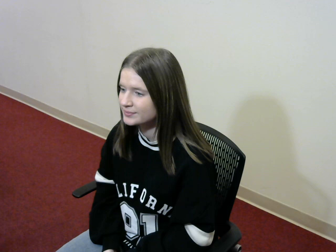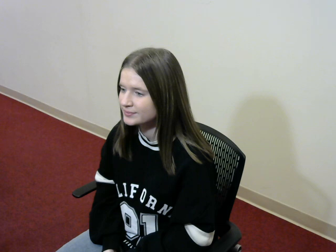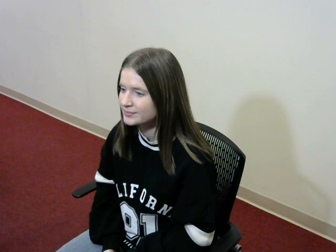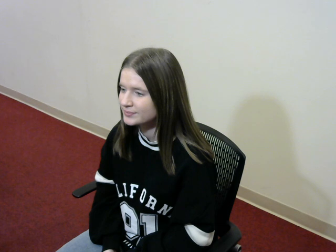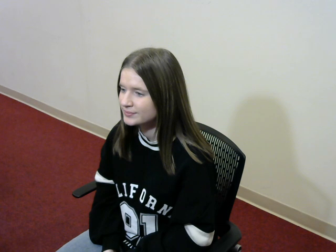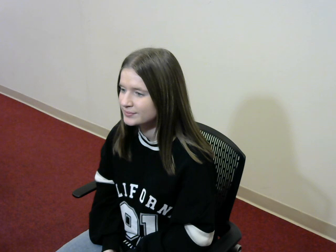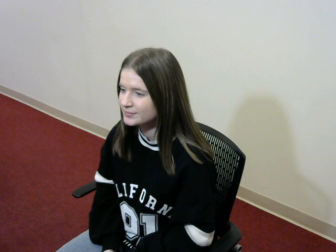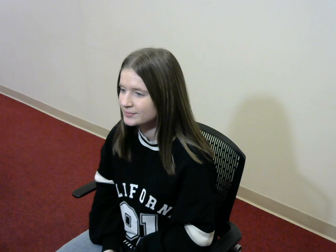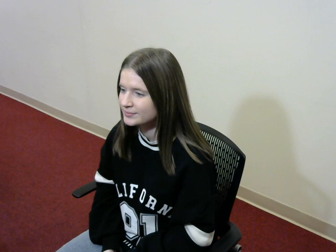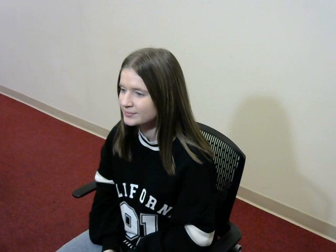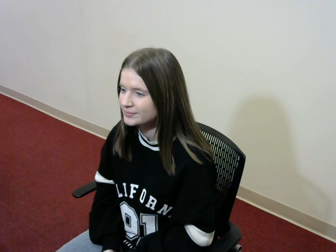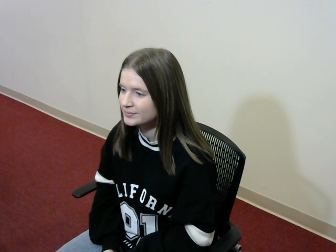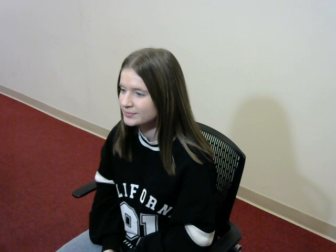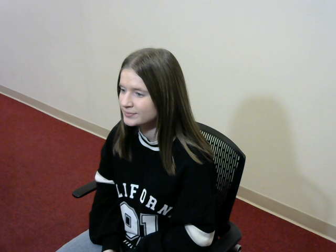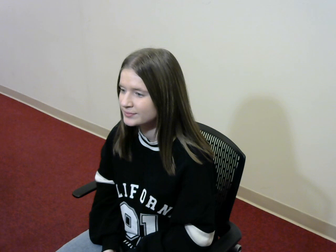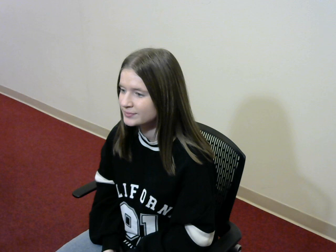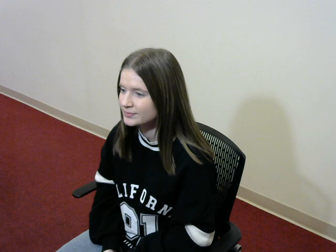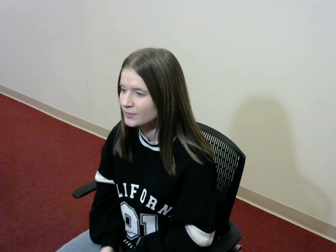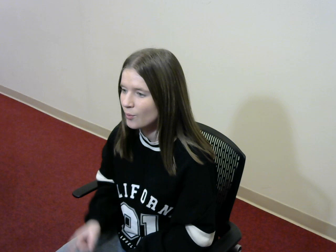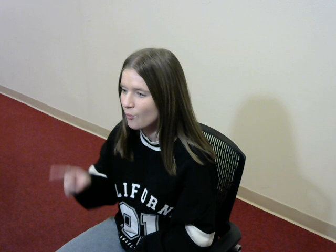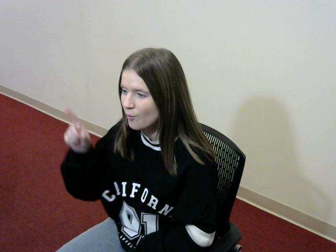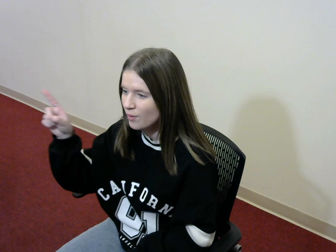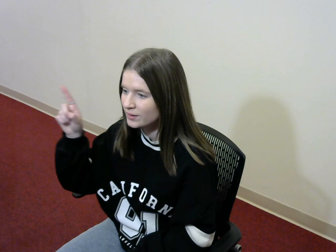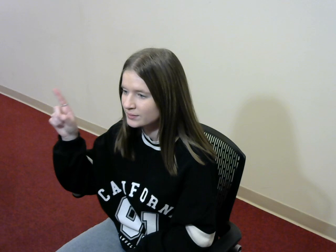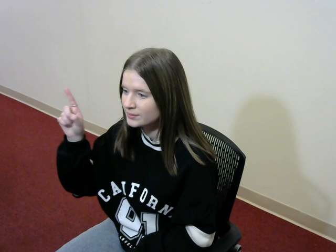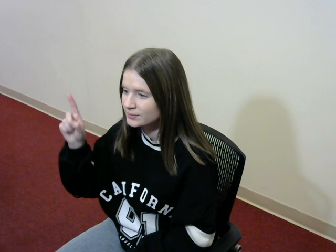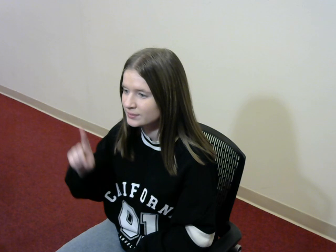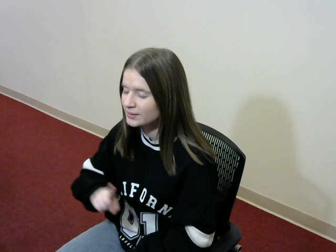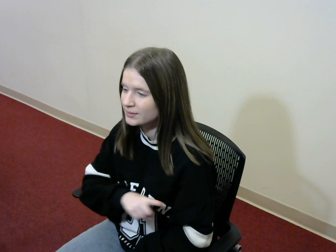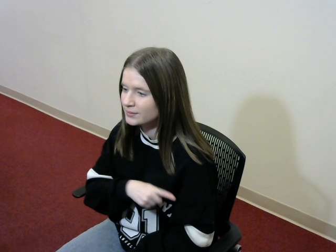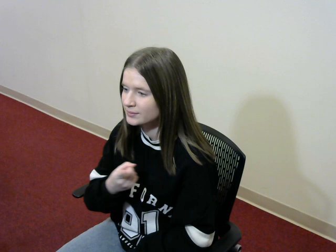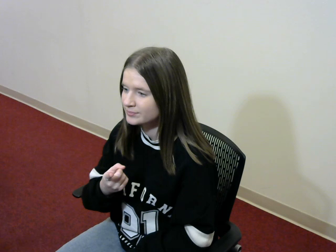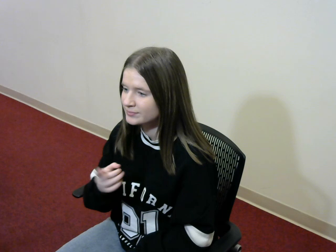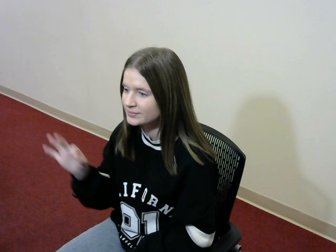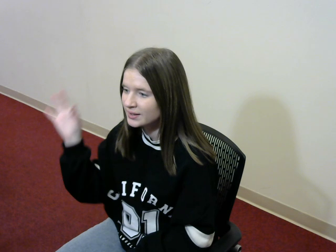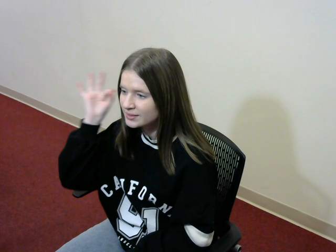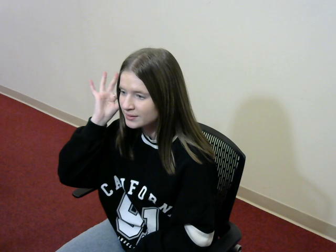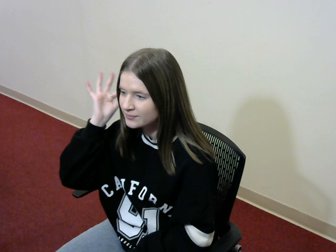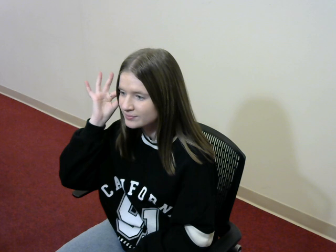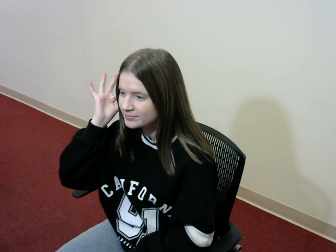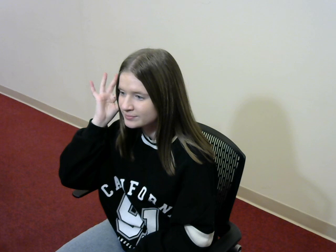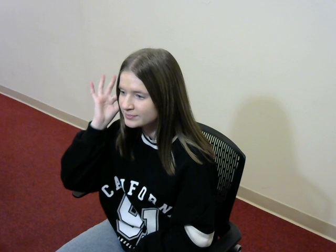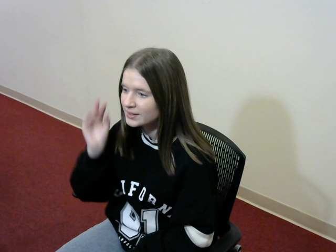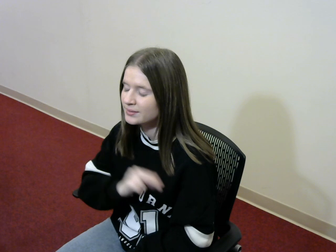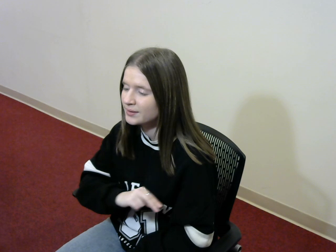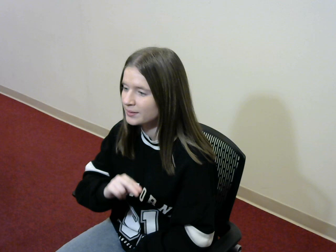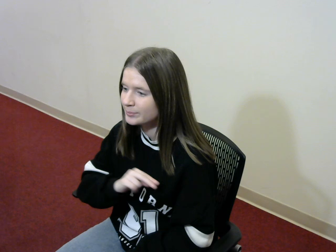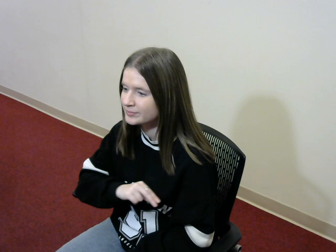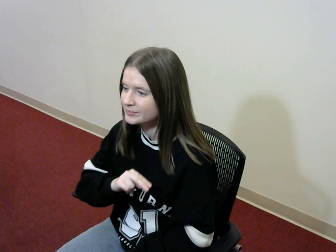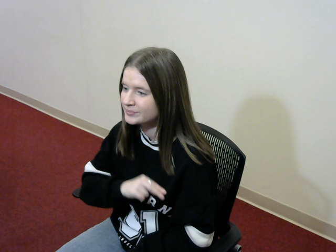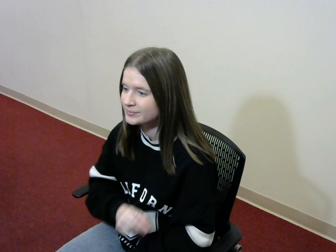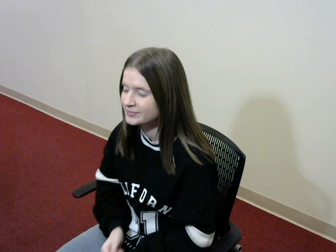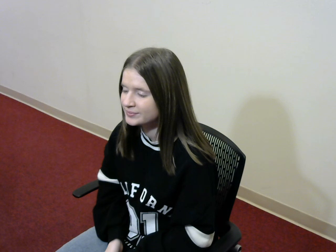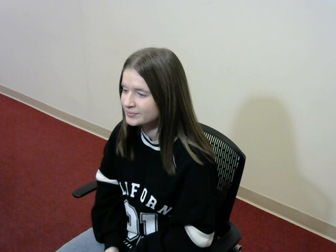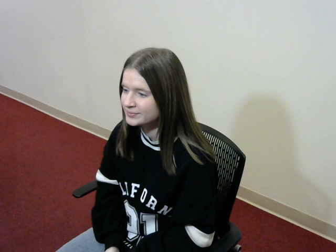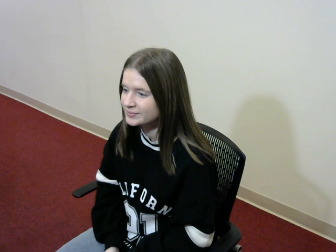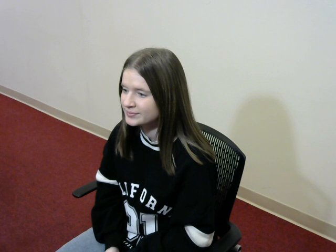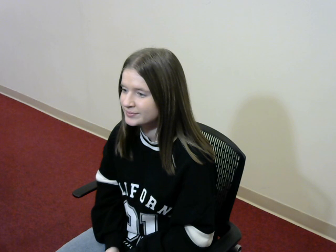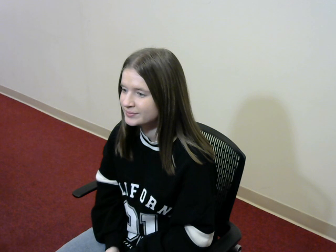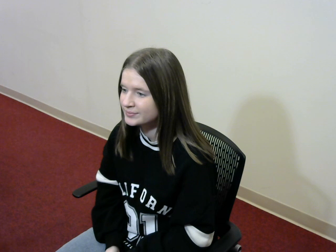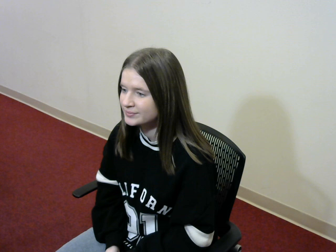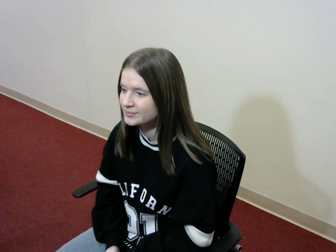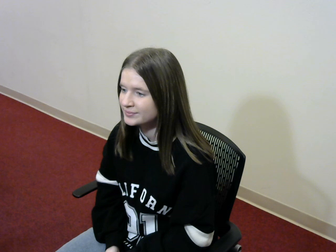Orda professional həkimlər çalışır